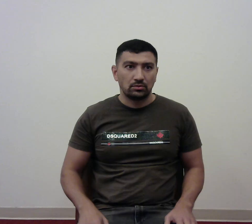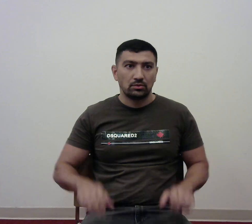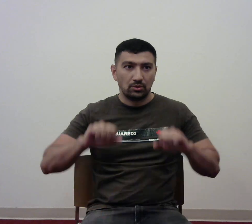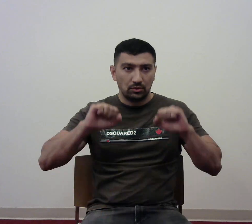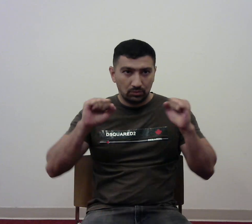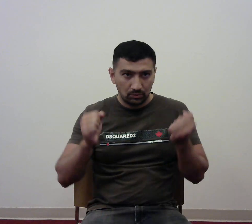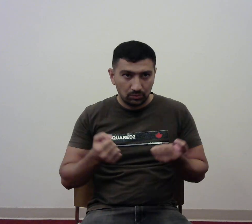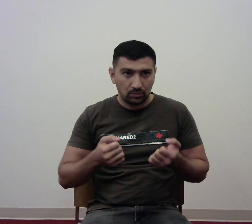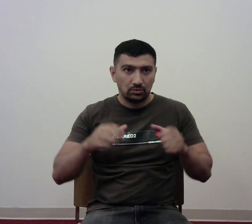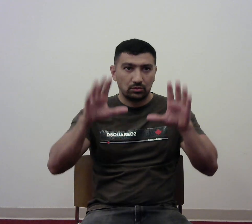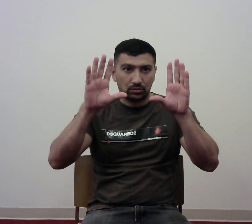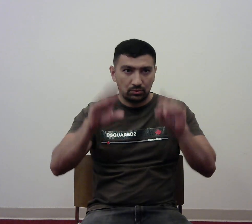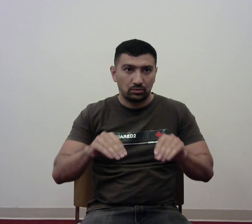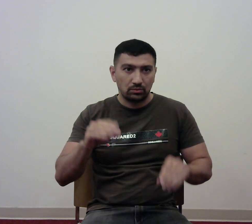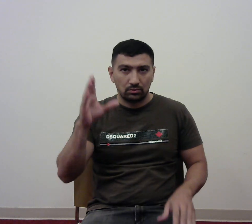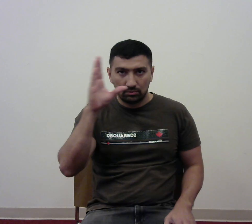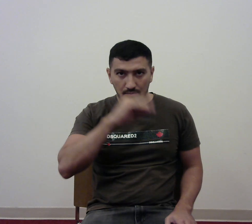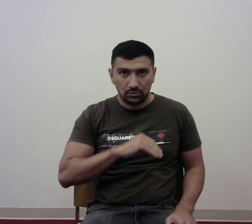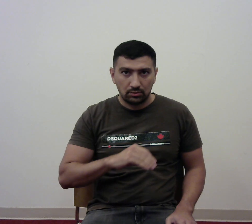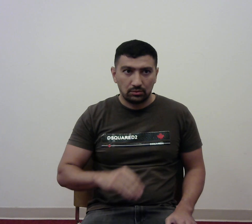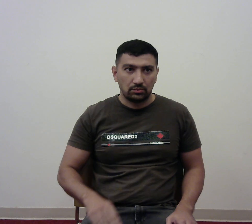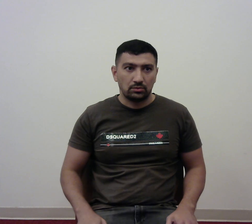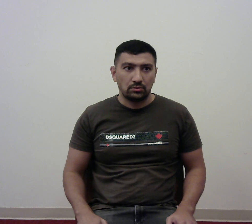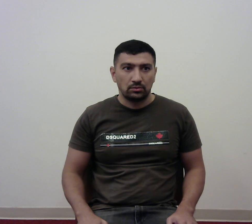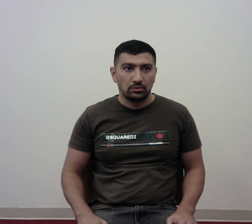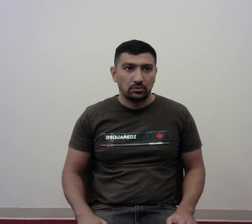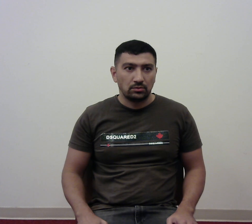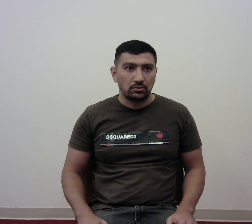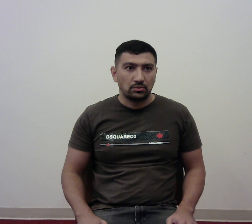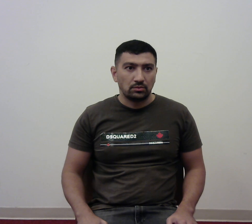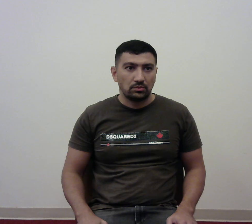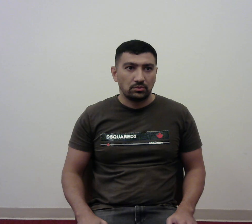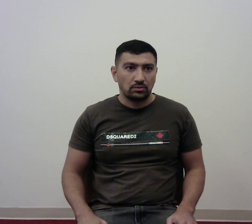Kondisioneri söndürə bilərsinizmi?